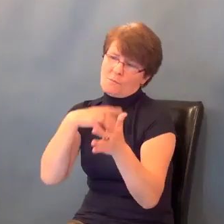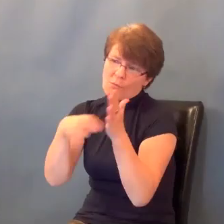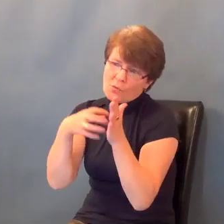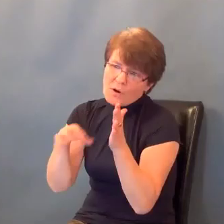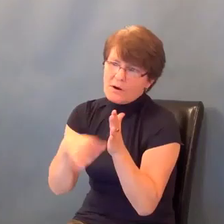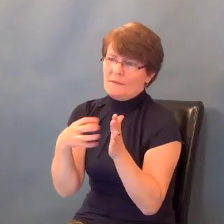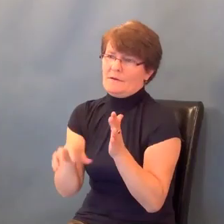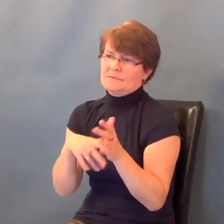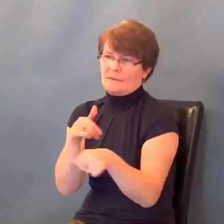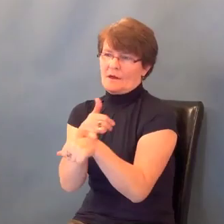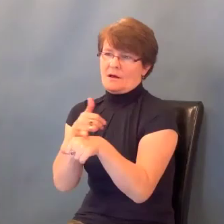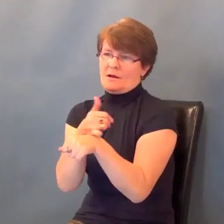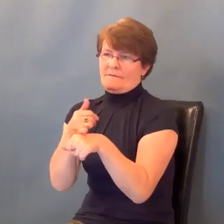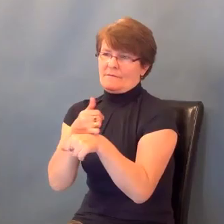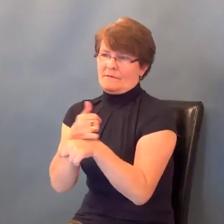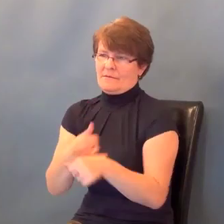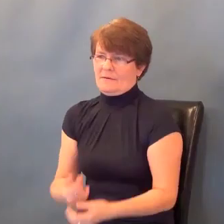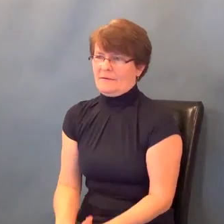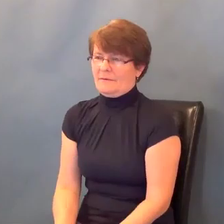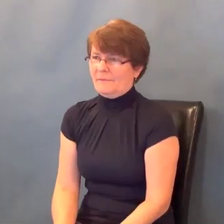We dwie możemy pogadać przy kawie.